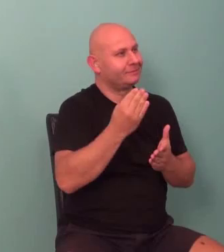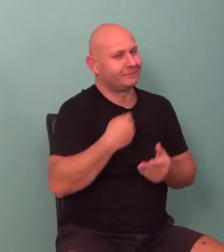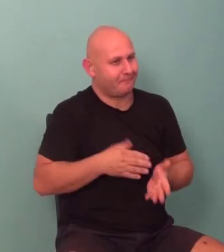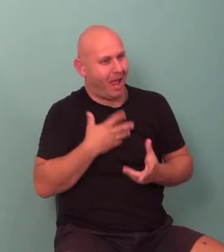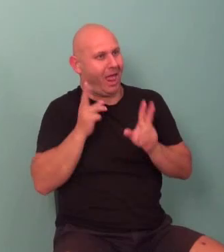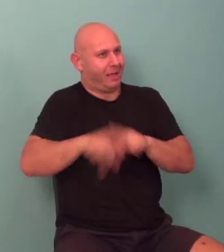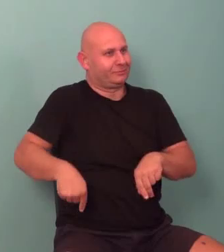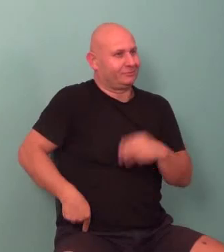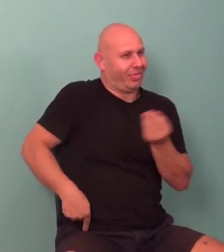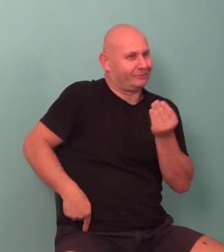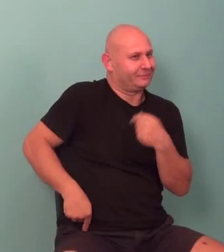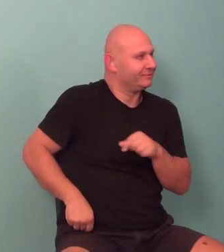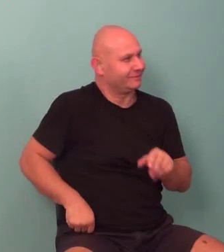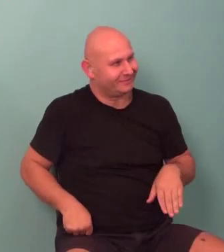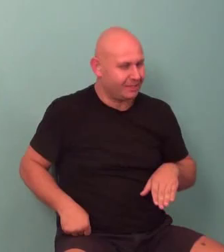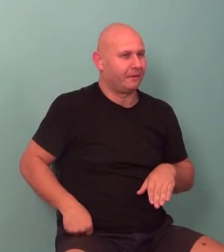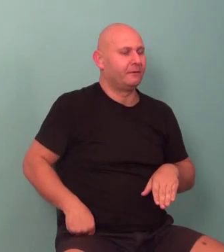W kieszeni zostały mu jeszcze kamienie.